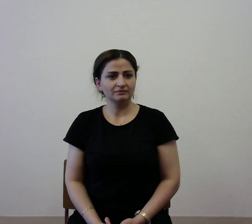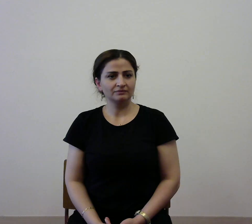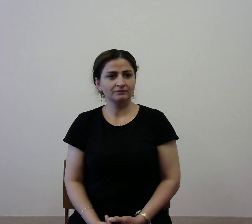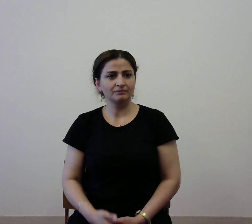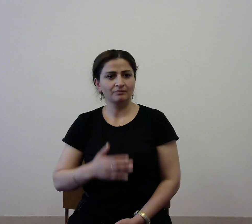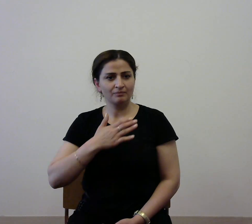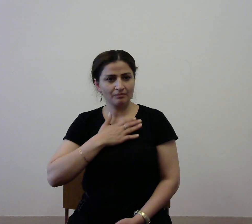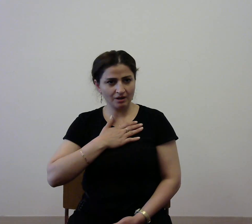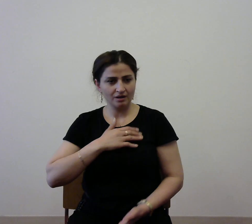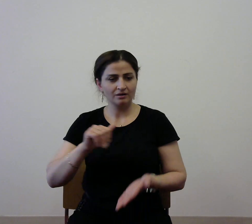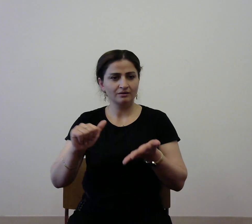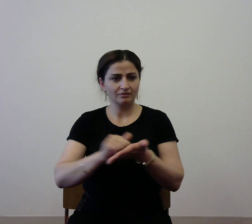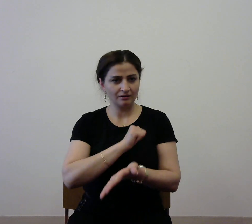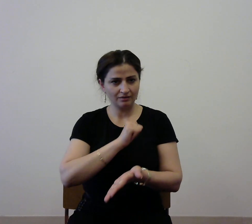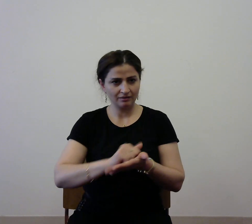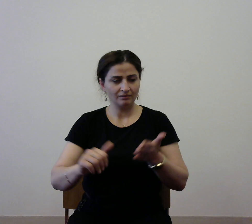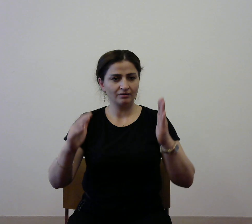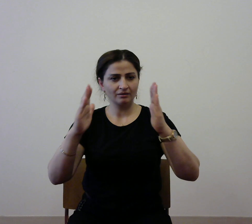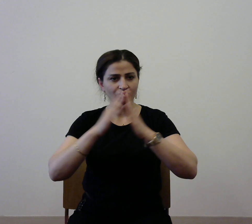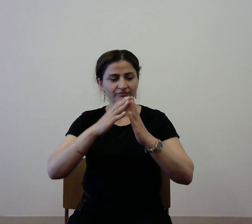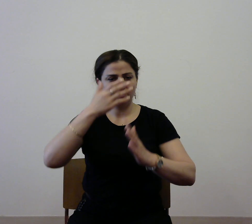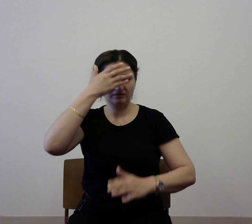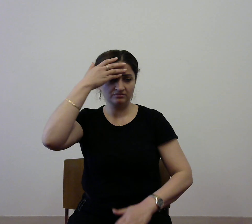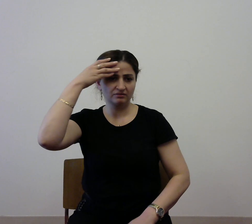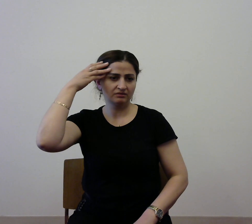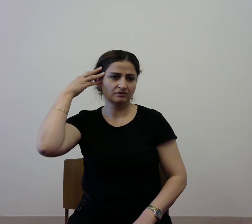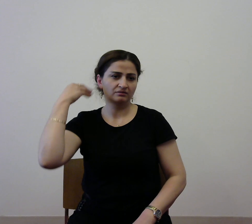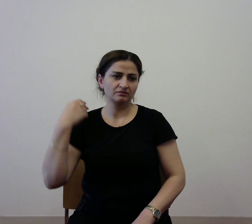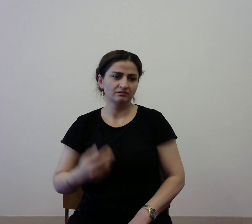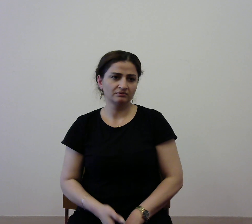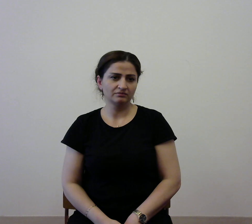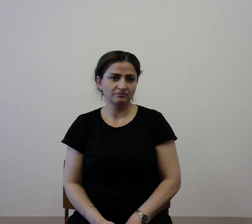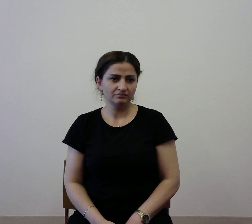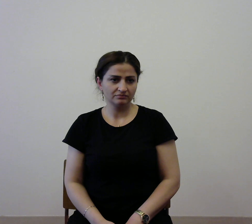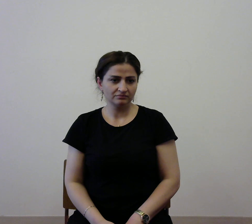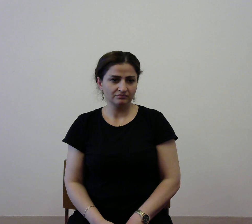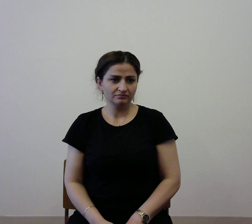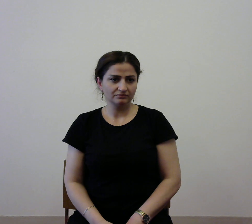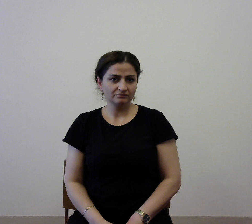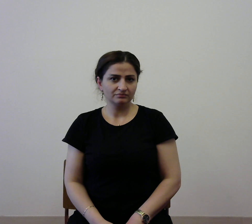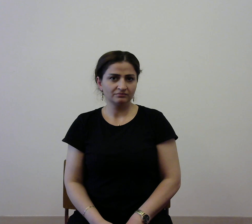Mən sənədlərimi evdə unutmuşam